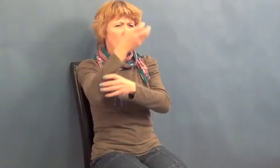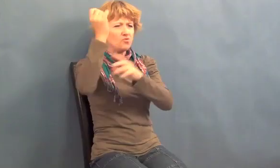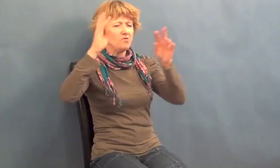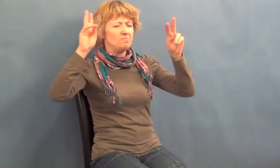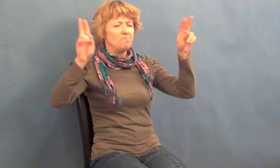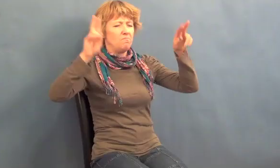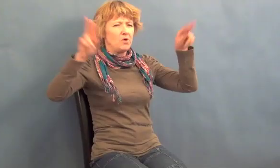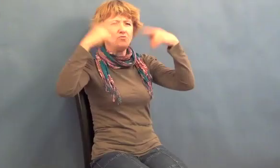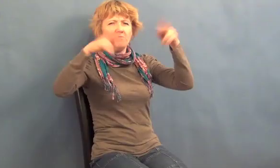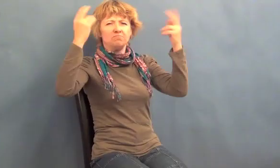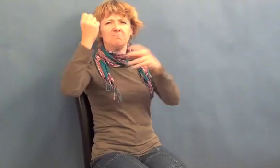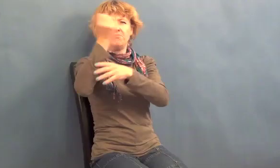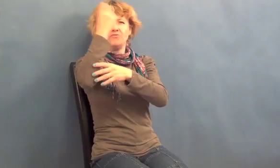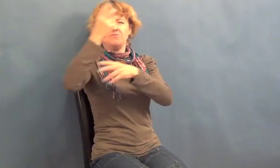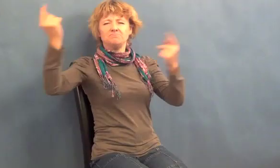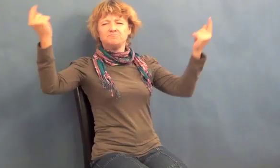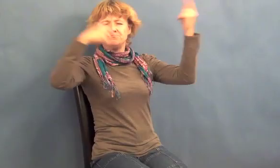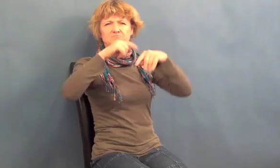Widać pogotowie, nadjeżdża.